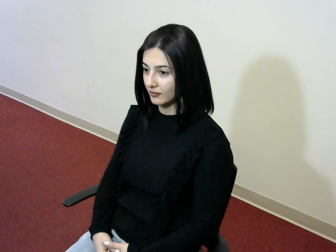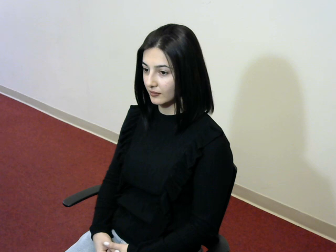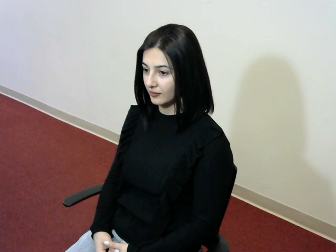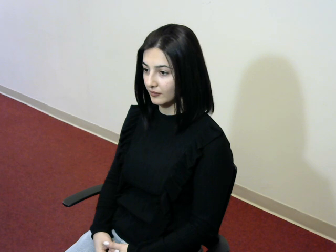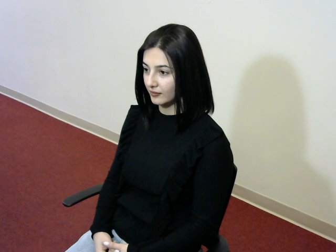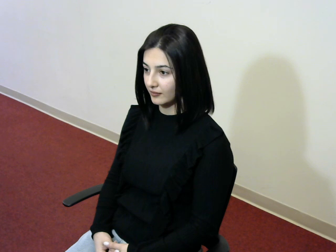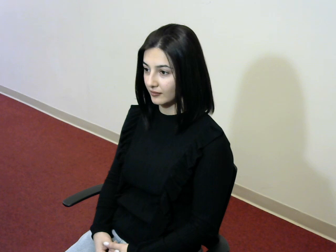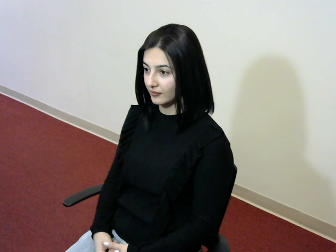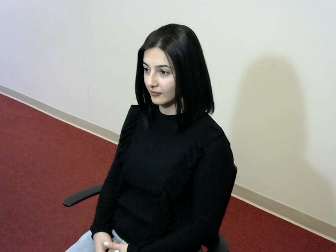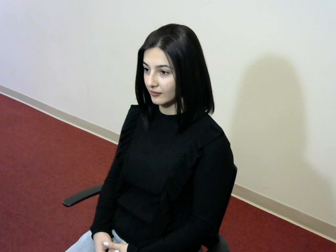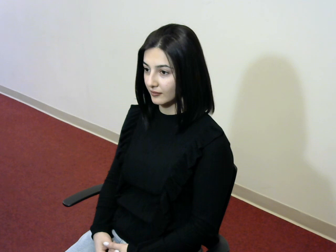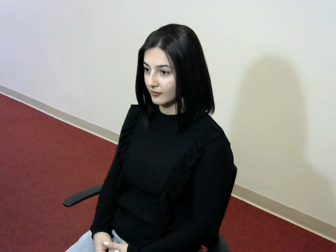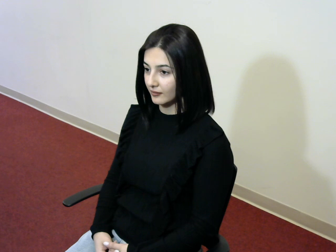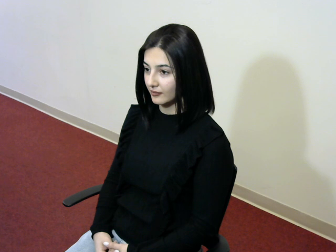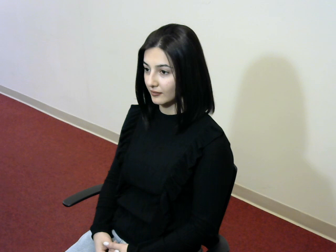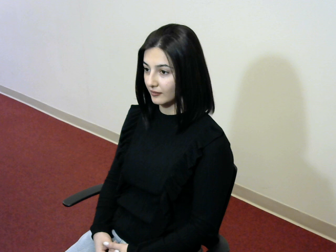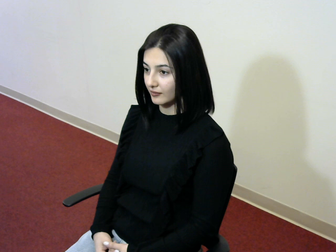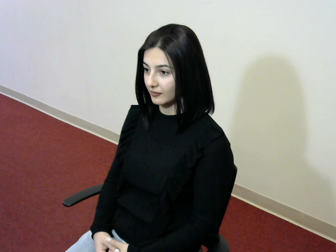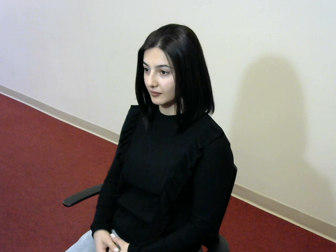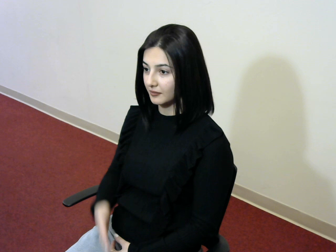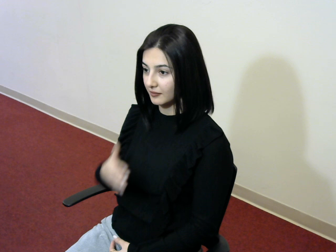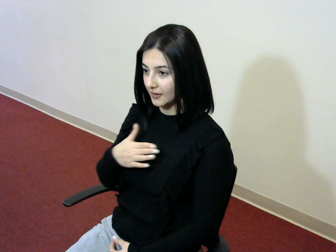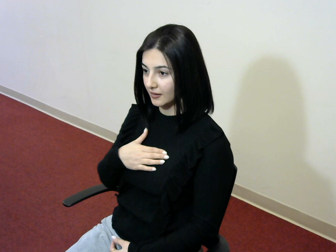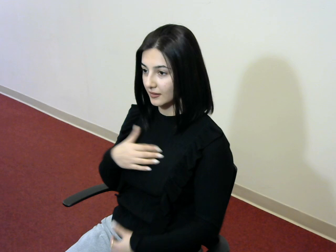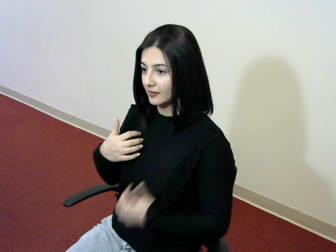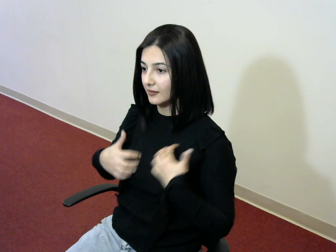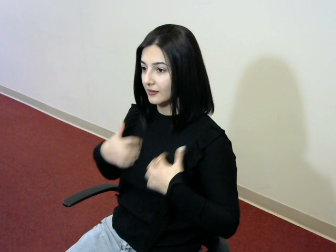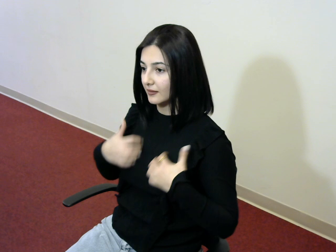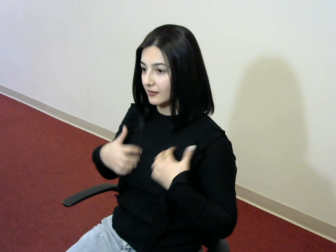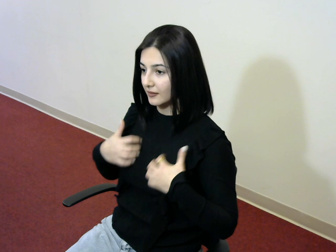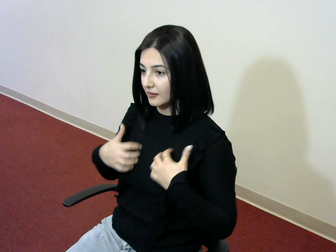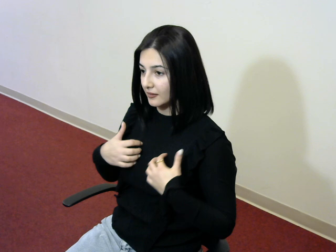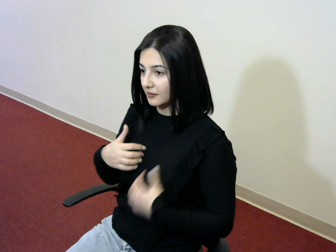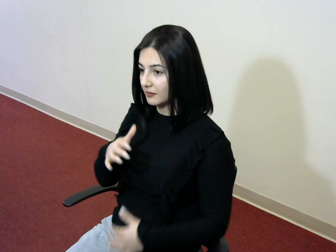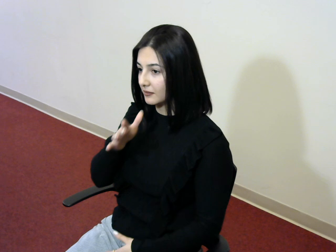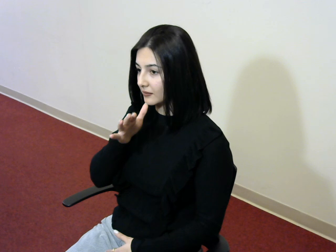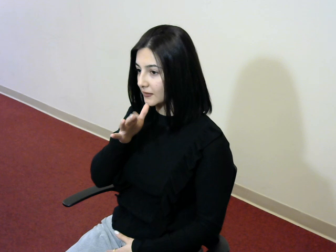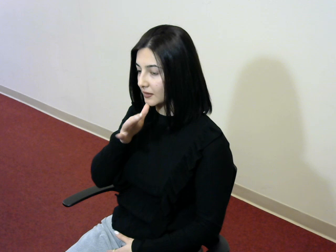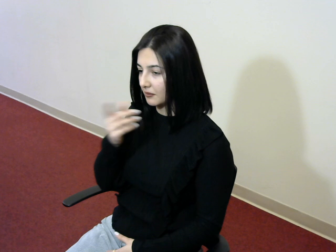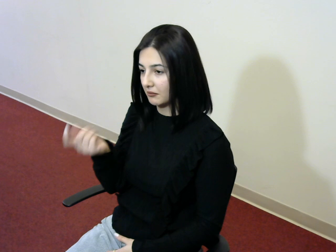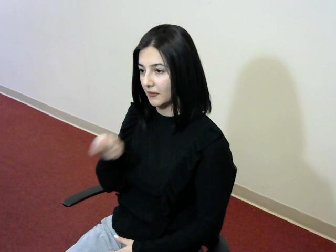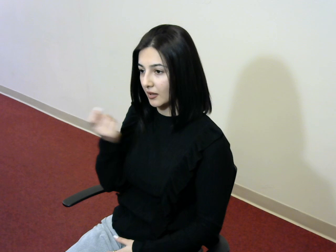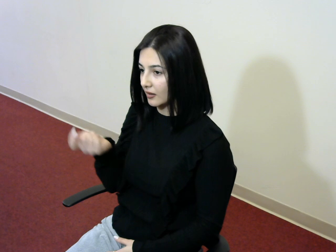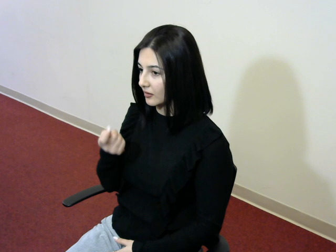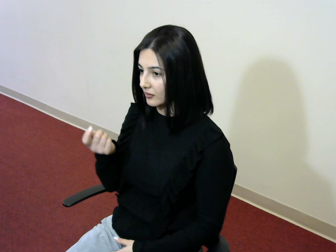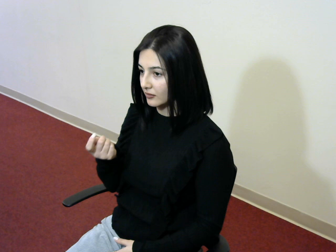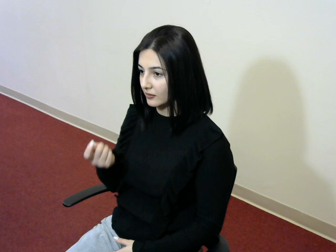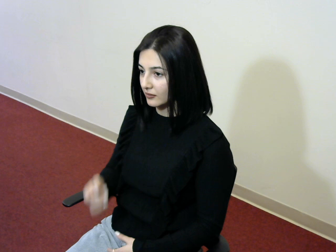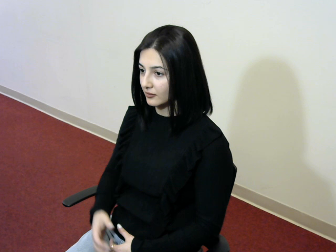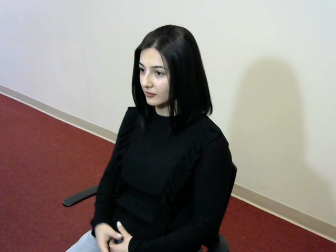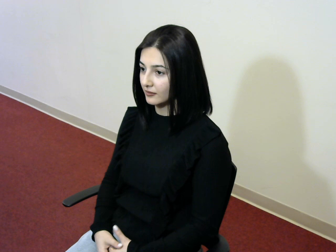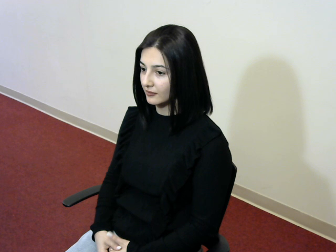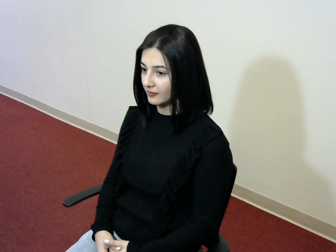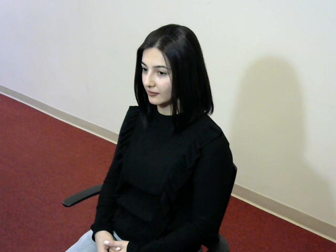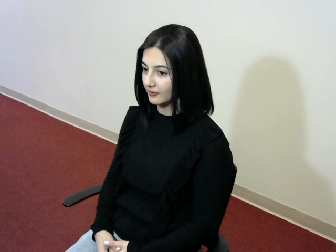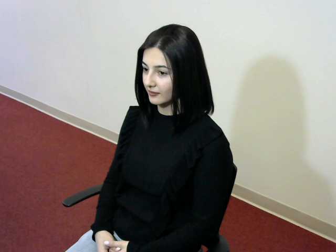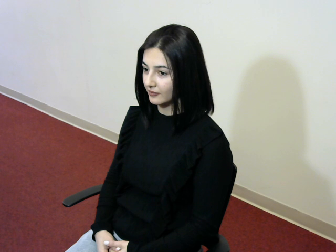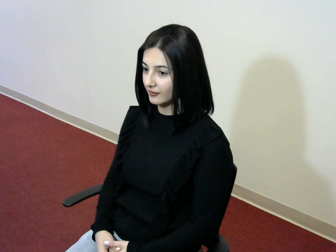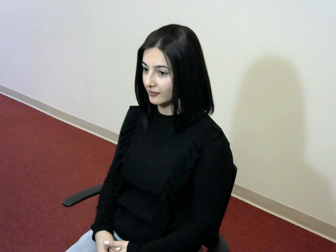Mən tələsirəm, vaxtım azdır